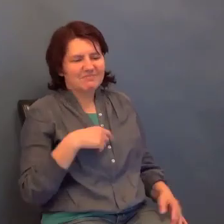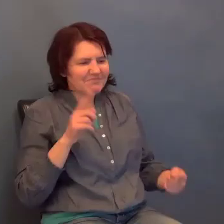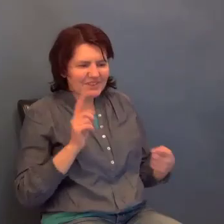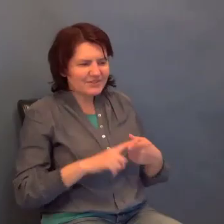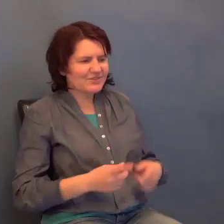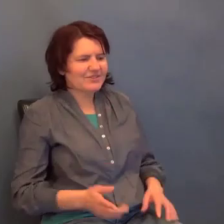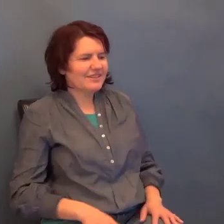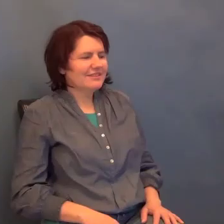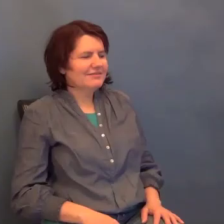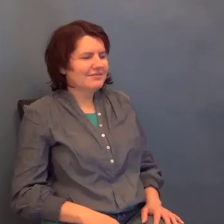Nie pasuje mi.